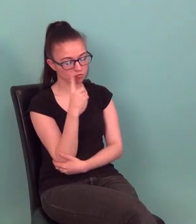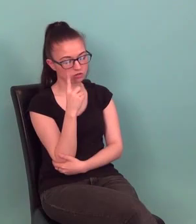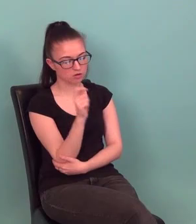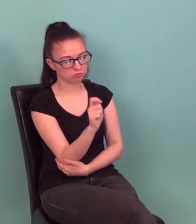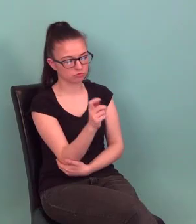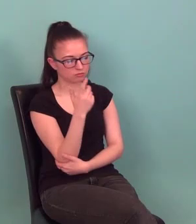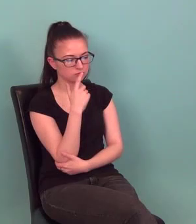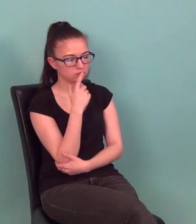Może, myślę, że ten znak informuje, żeby inni się obudzili.